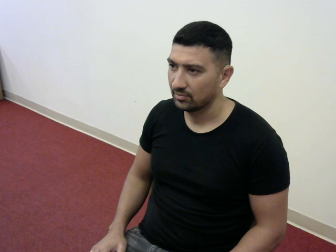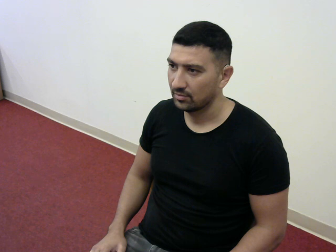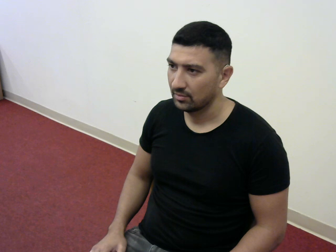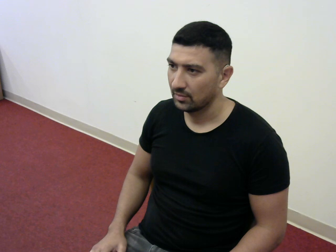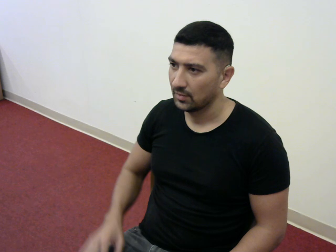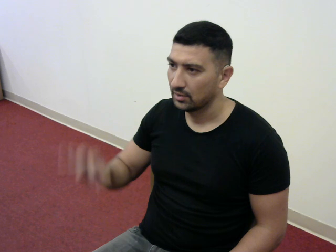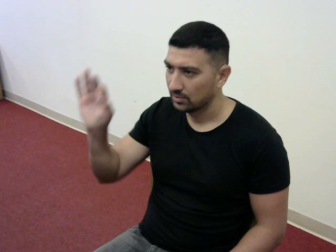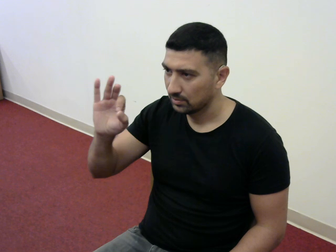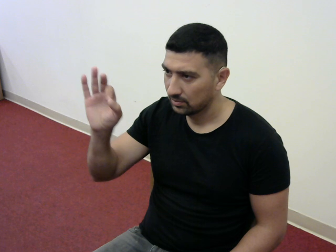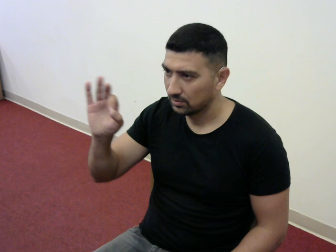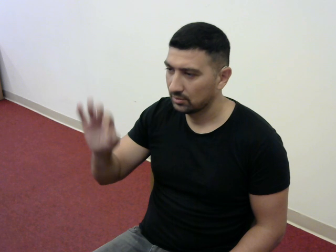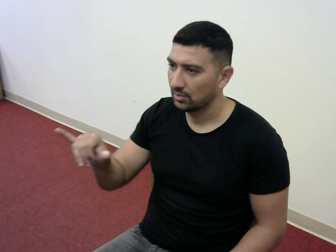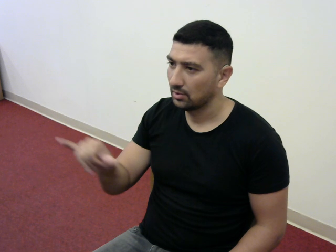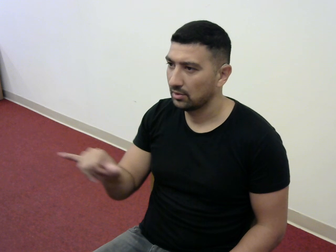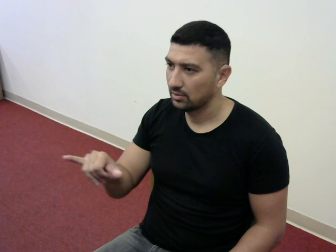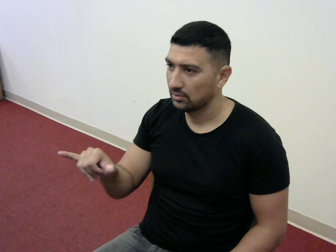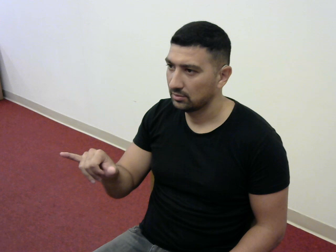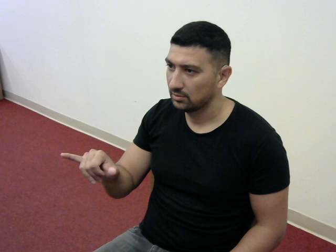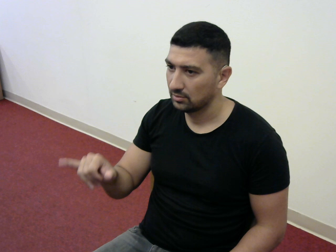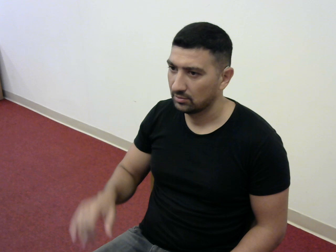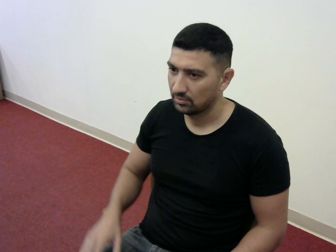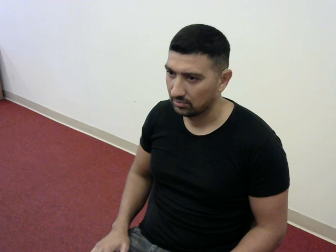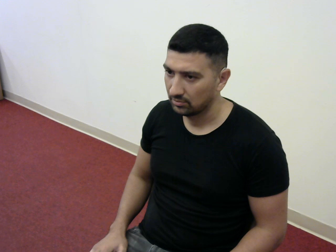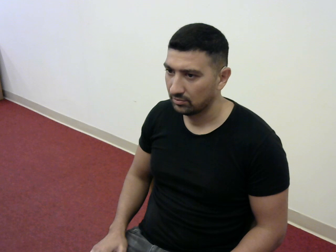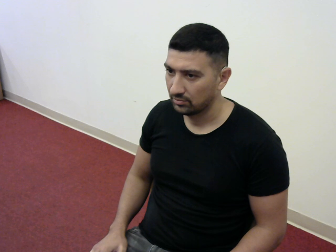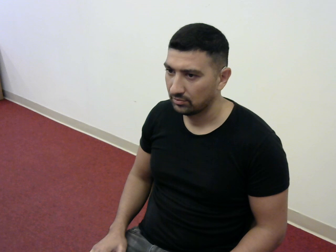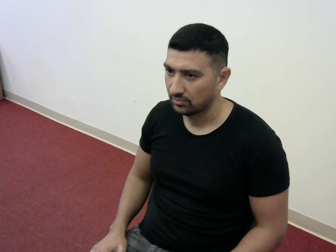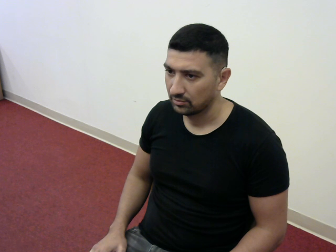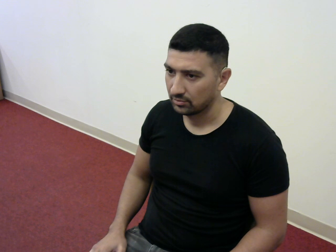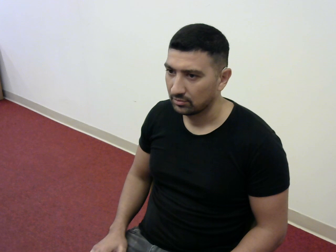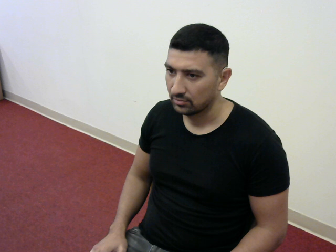Ayaqyolu hardadır?